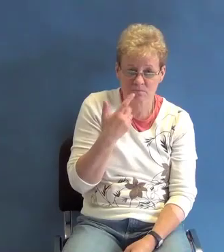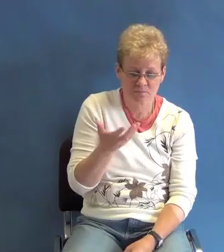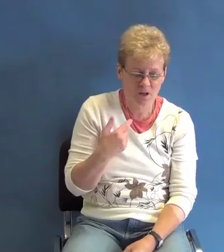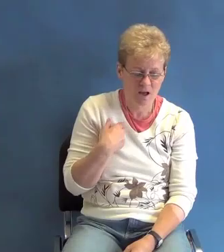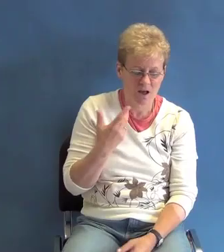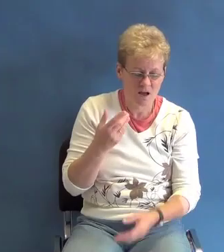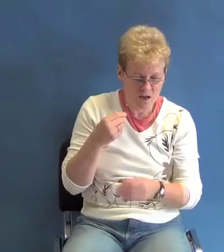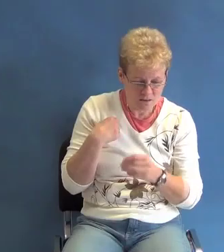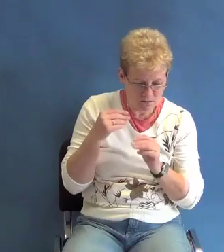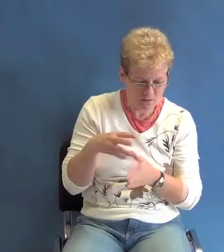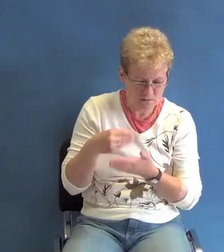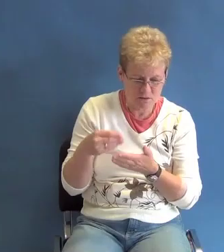A ja na zakupy w sklepie.